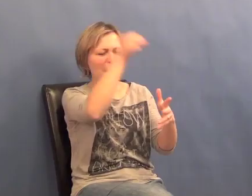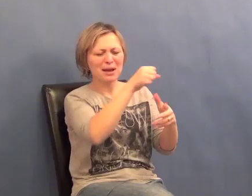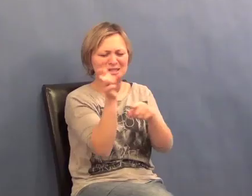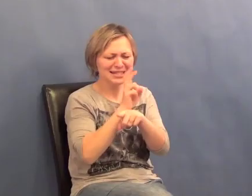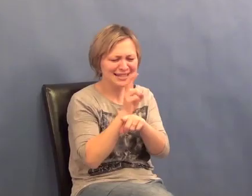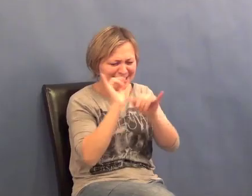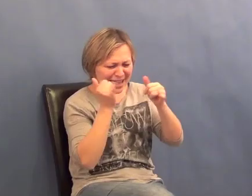Zastanawia się jak to zrobić.